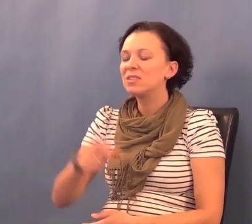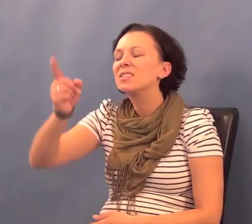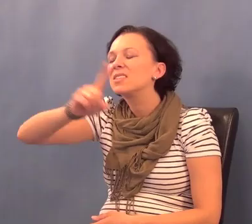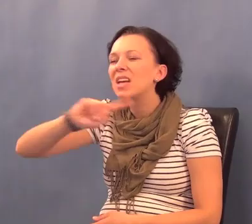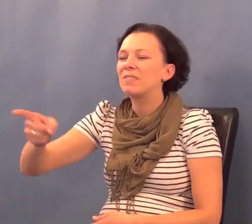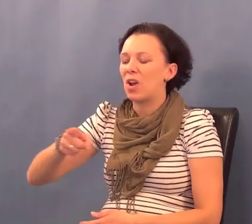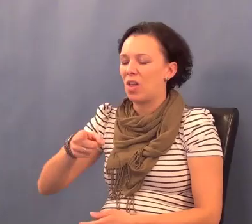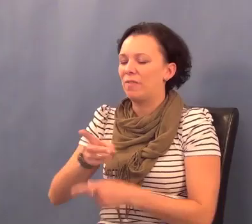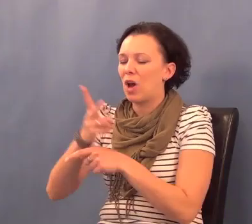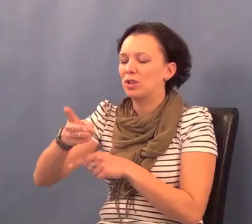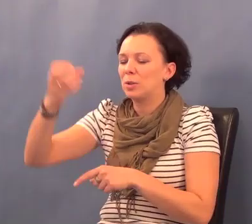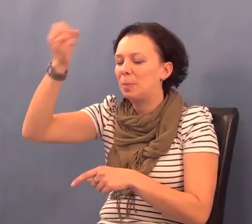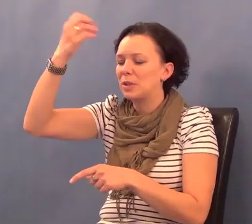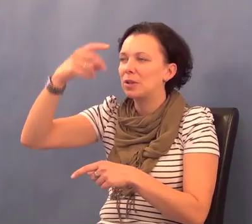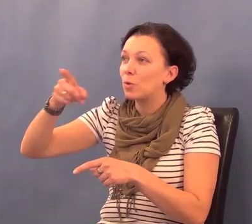Nie wolno wchodzić pod prysznic.